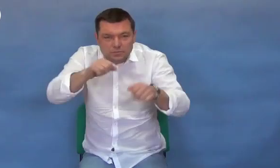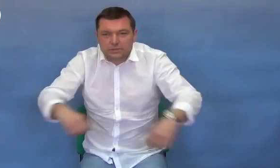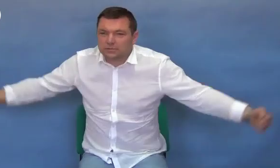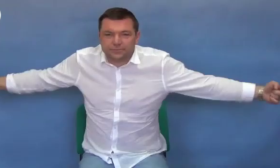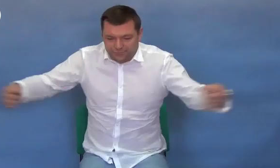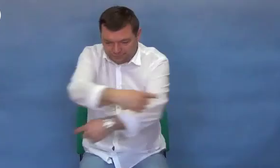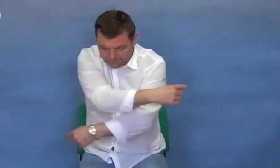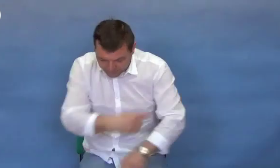Mogą się mijać.